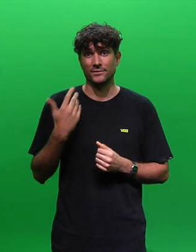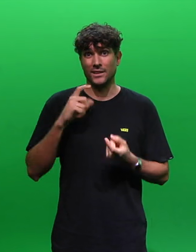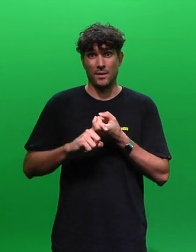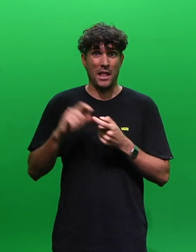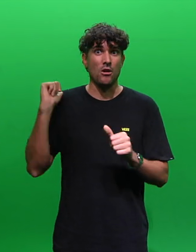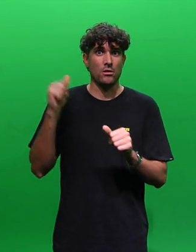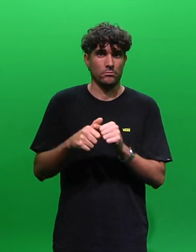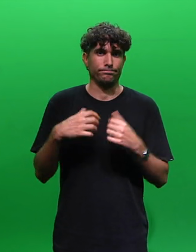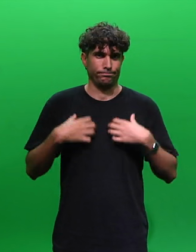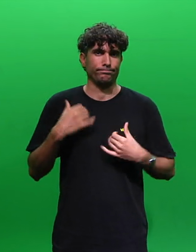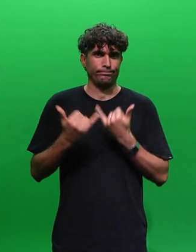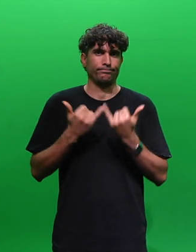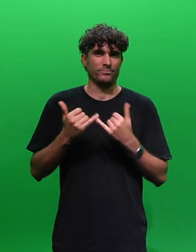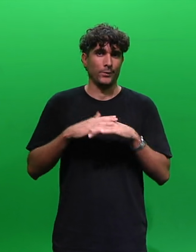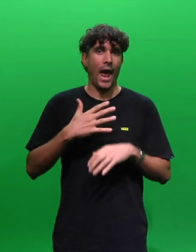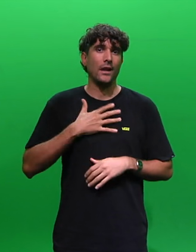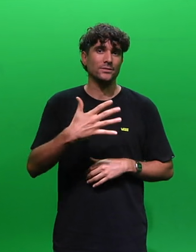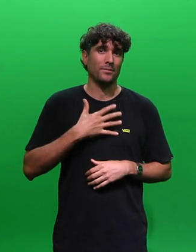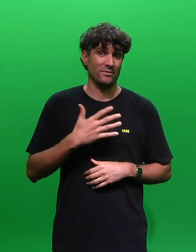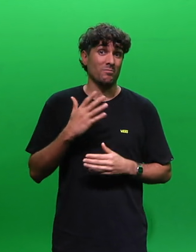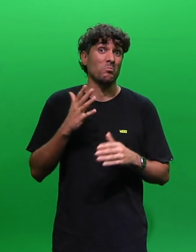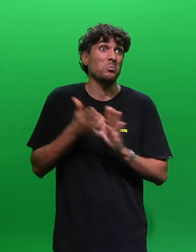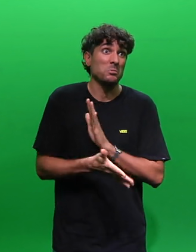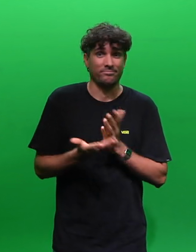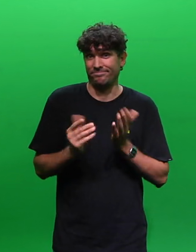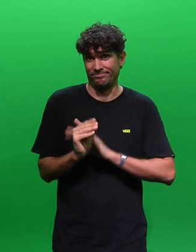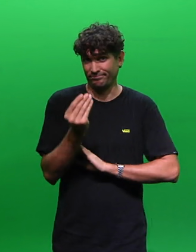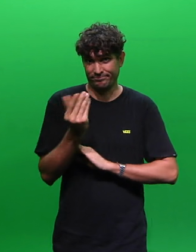El meu germà té problemes als pulmons, perquè té asma, és de naixement.